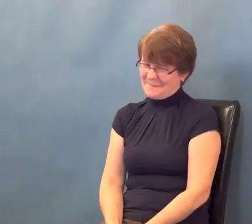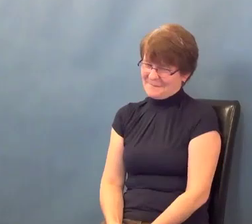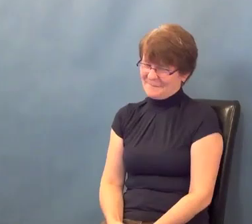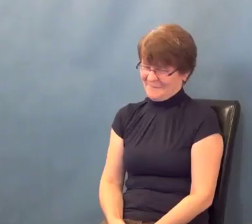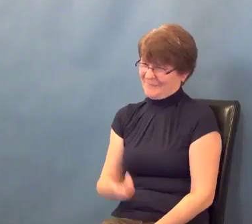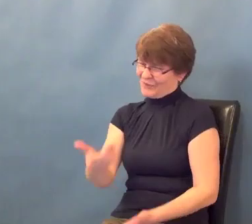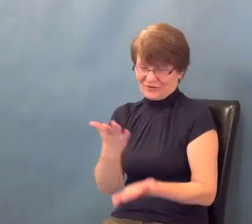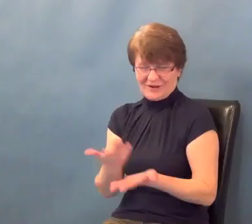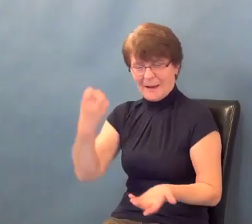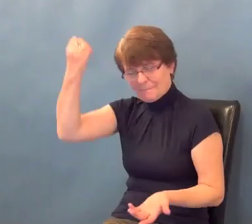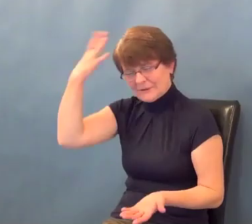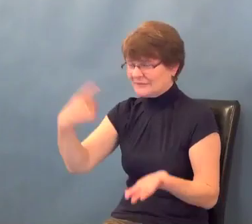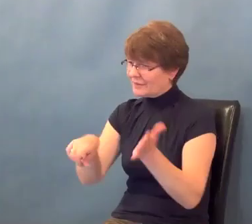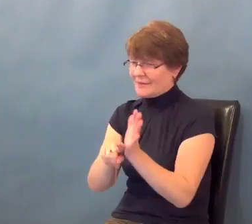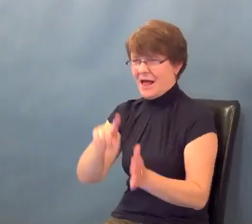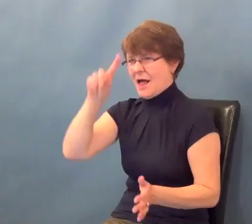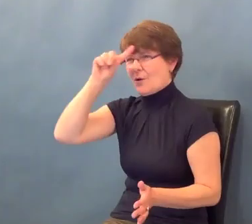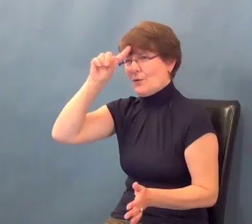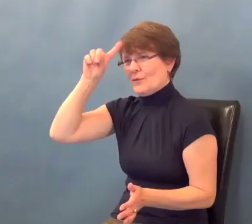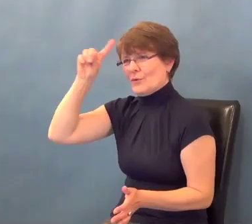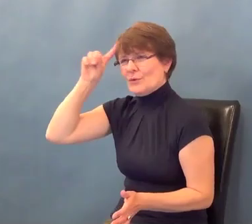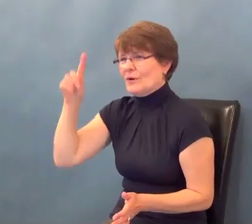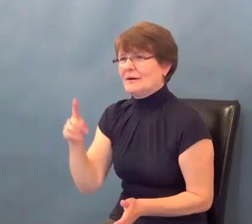To prysznic, tylko dla ludzi.